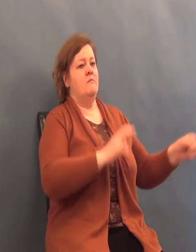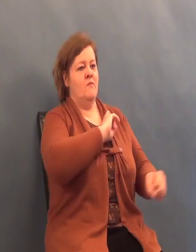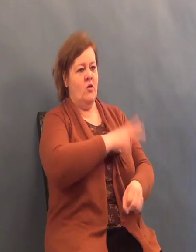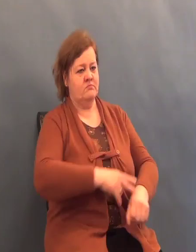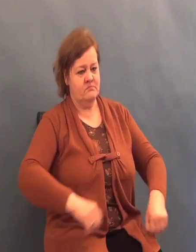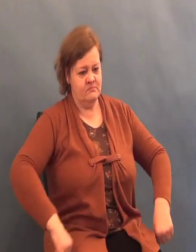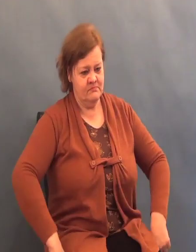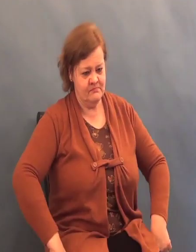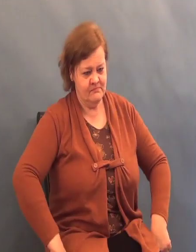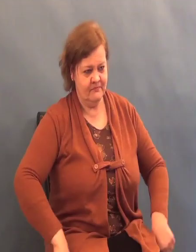Policjant zakłada ręce na biodra i patrzy na nią, ona patrzy na niego.